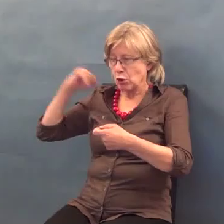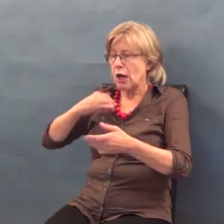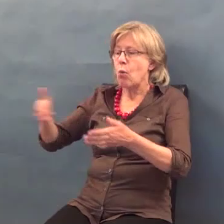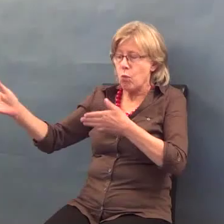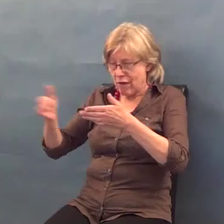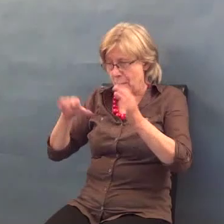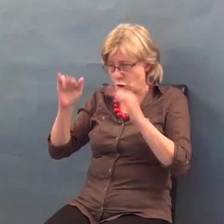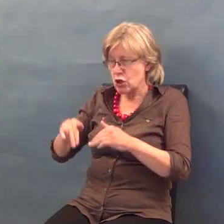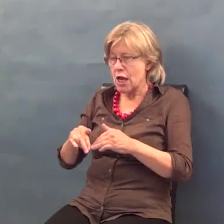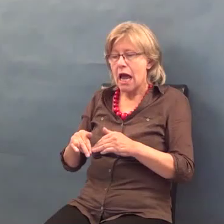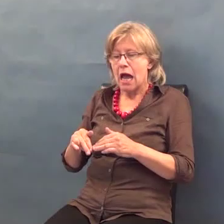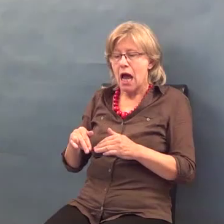Łyżwy również można.